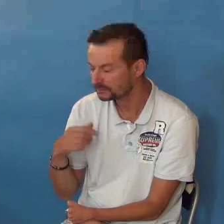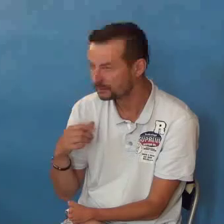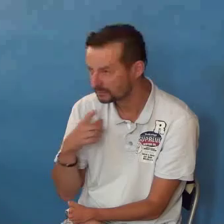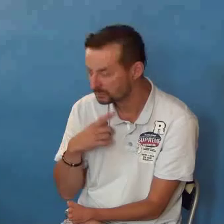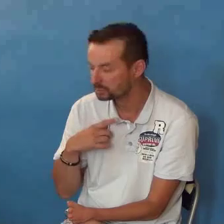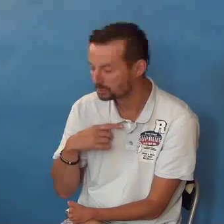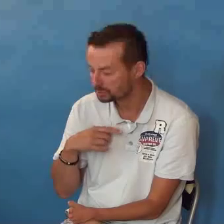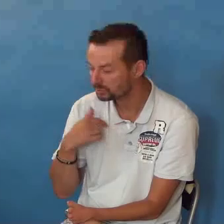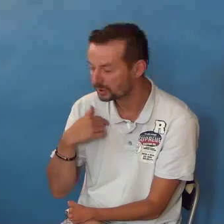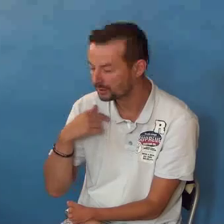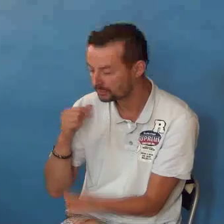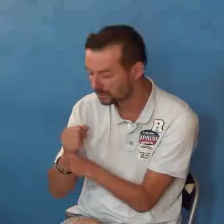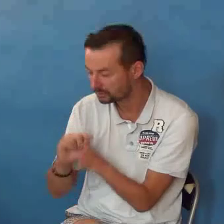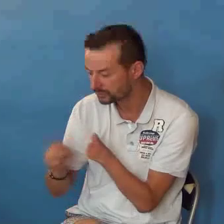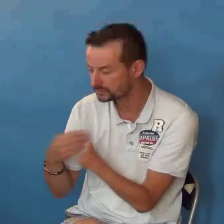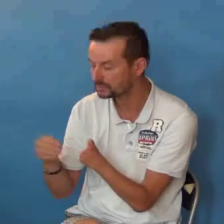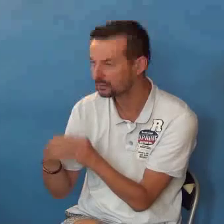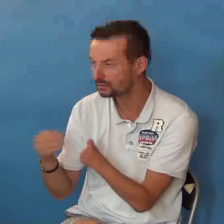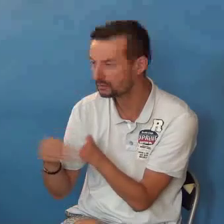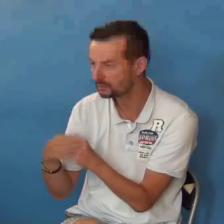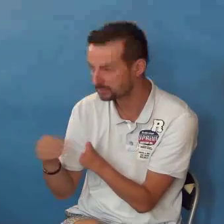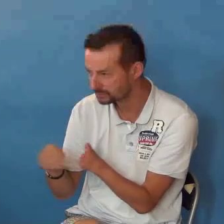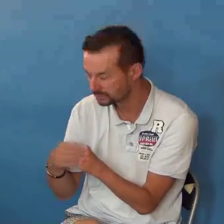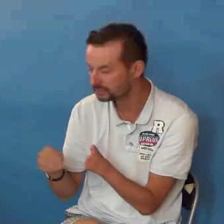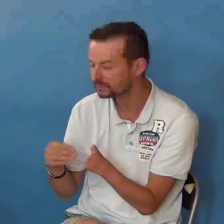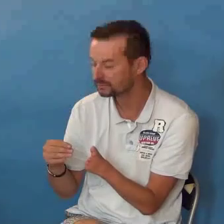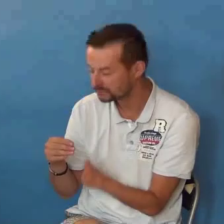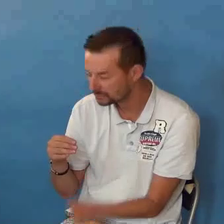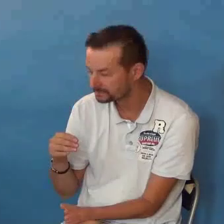Aha, po pracy robię zakupy.